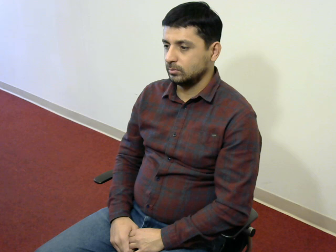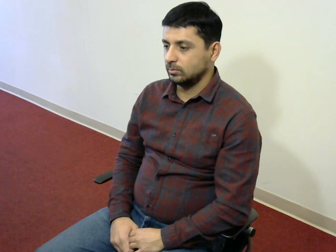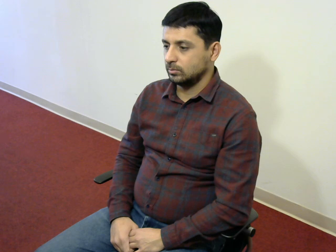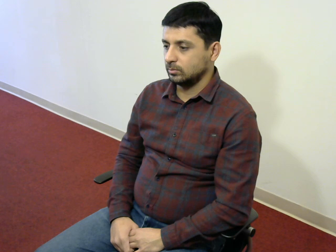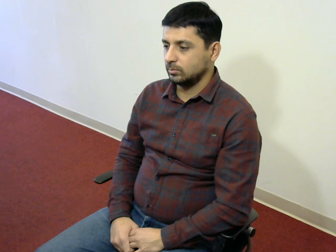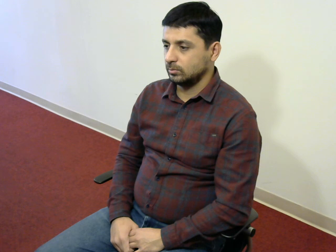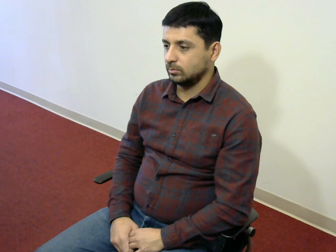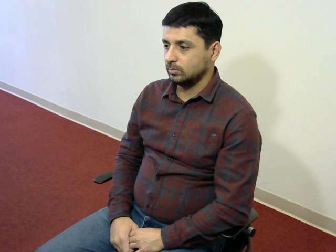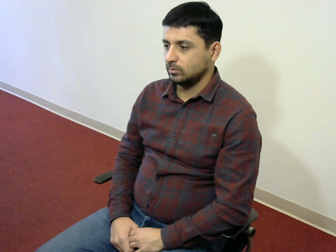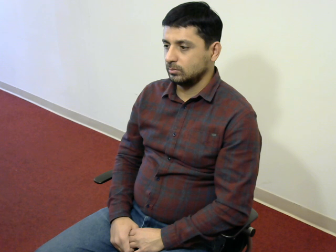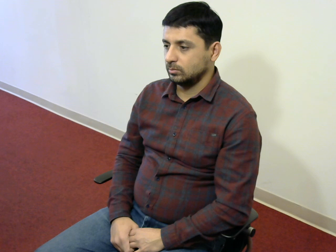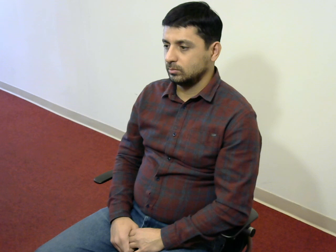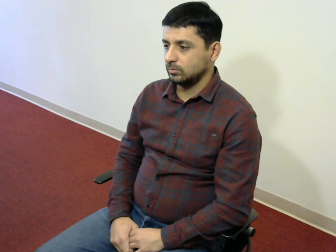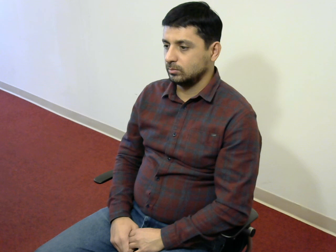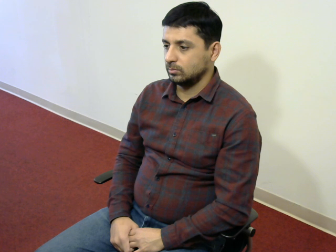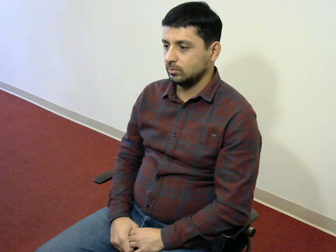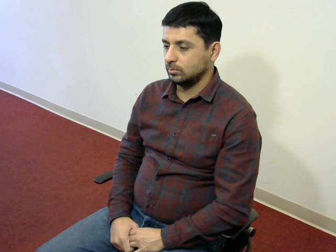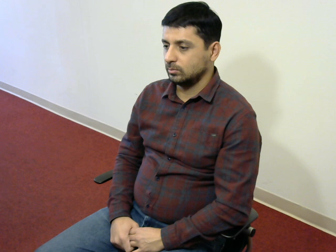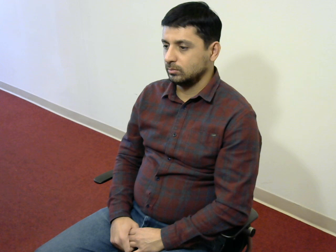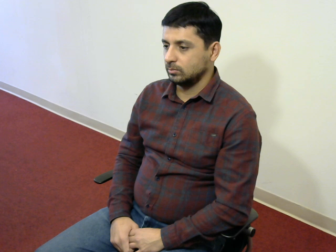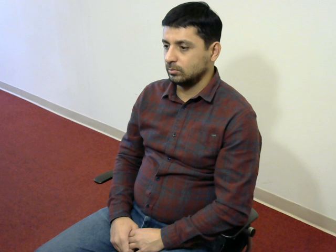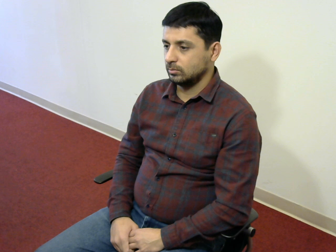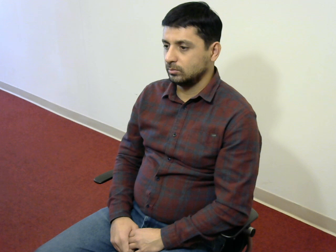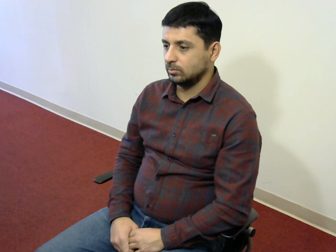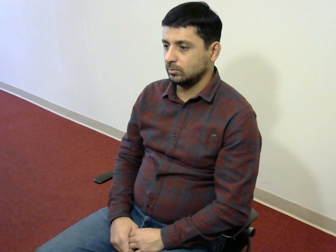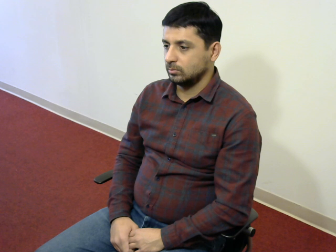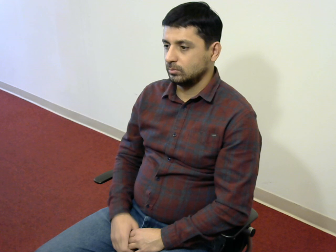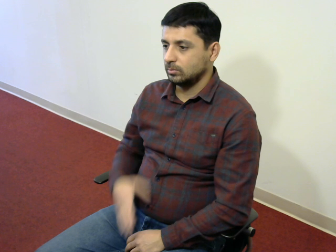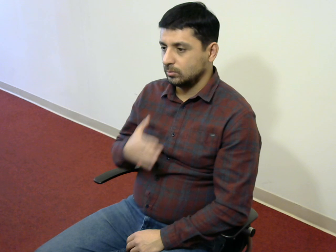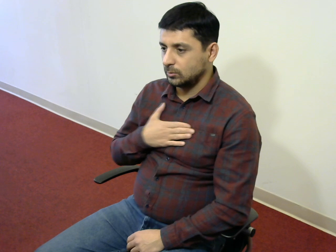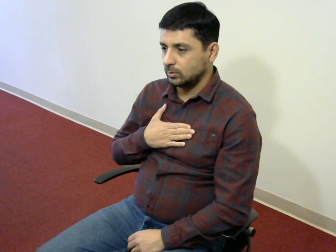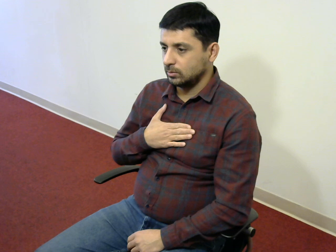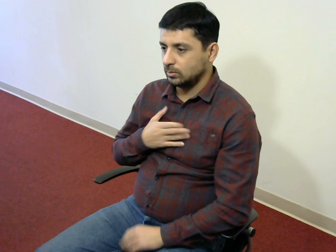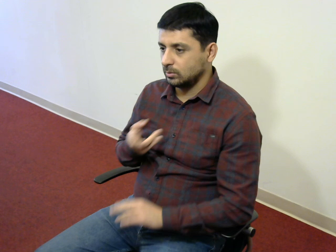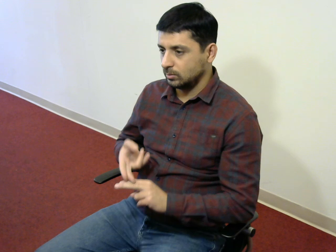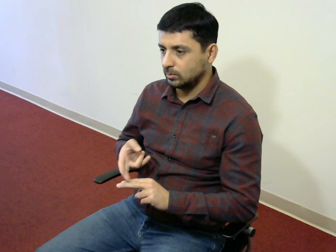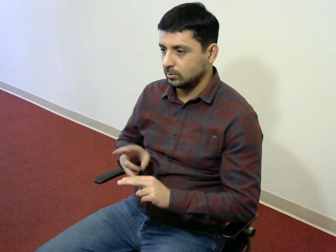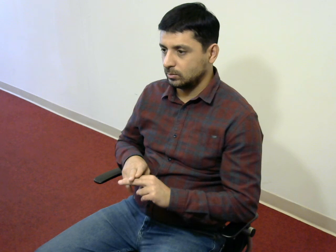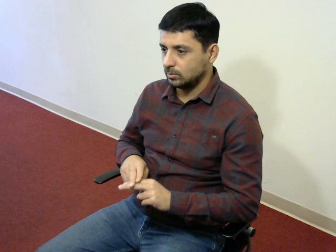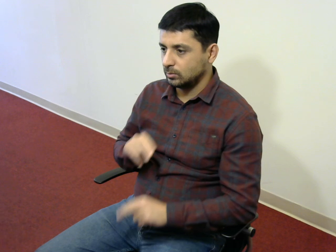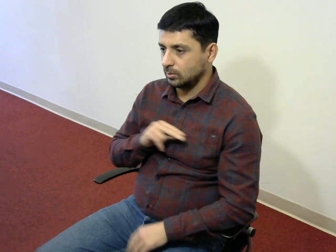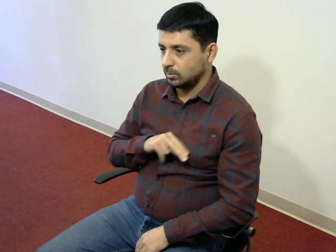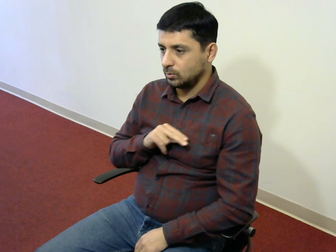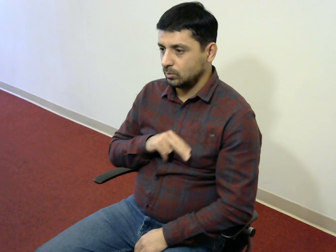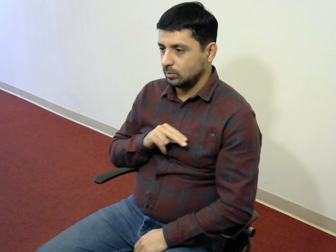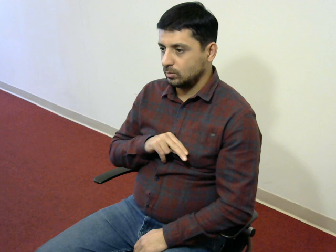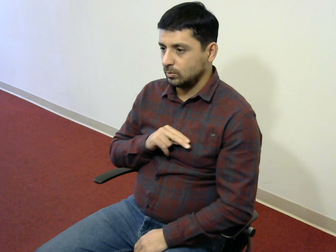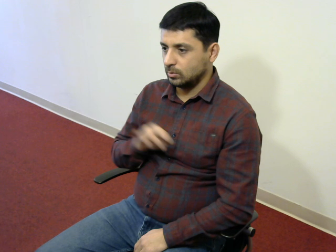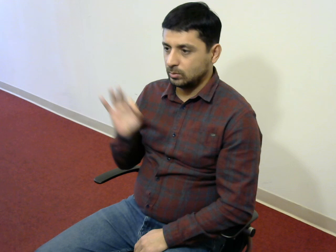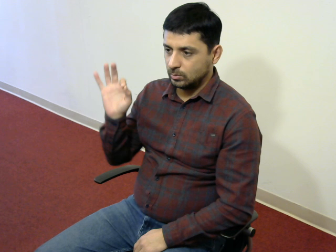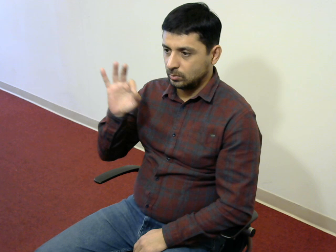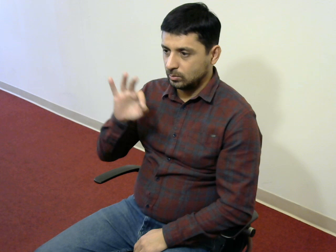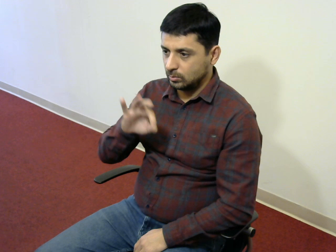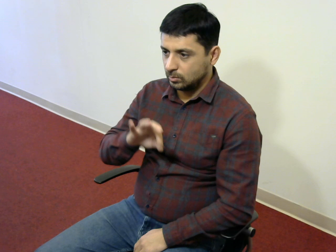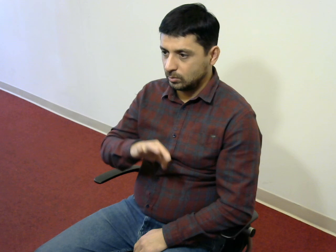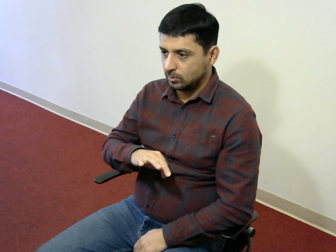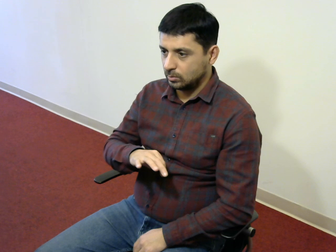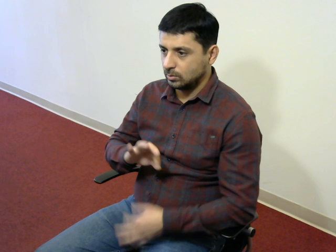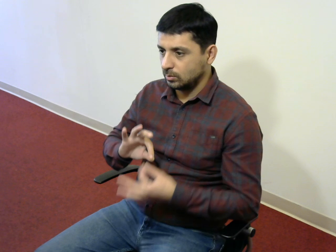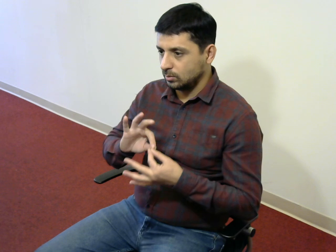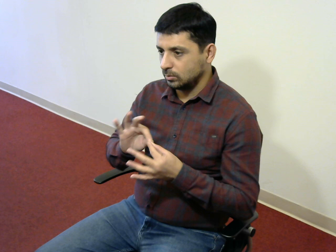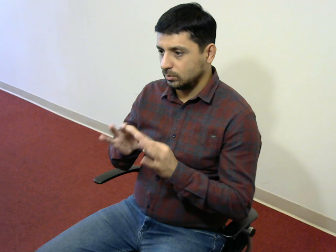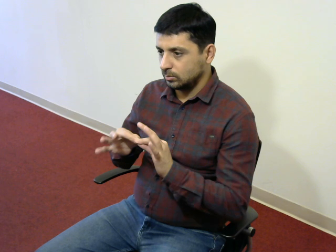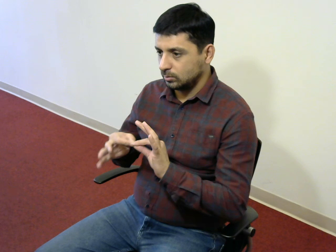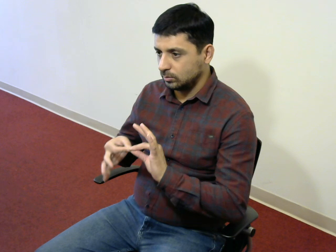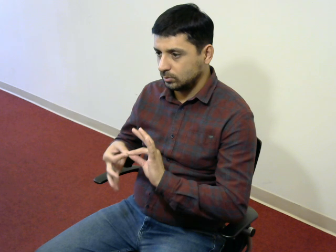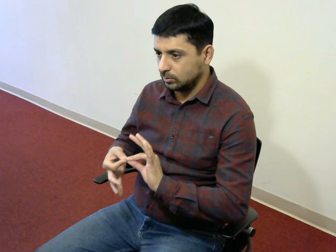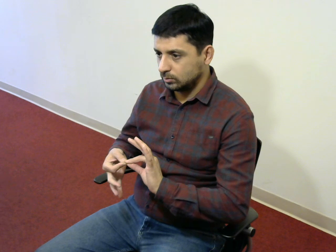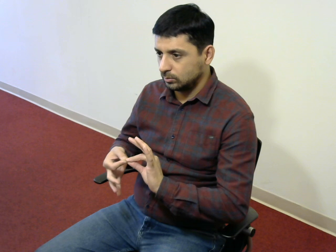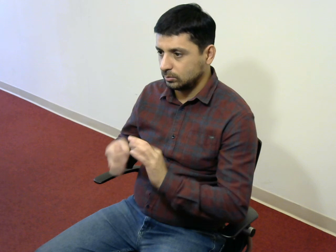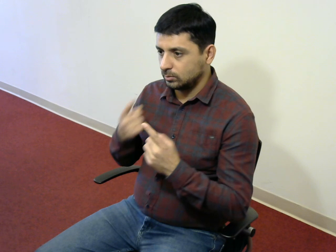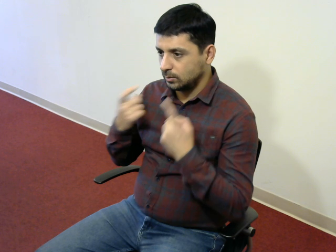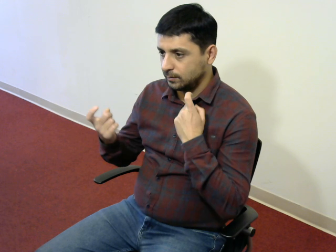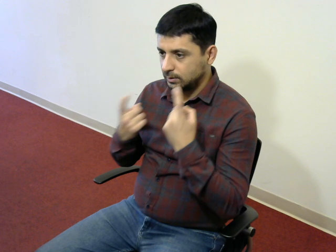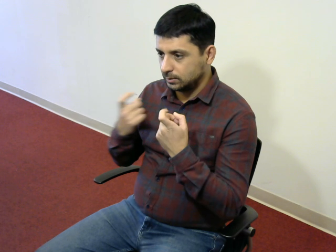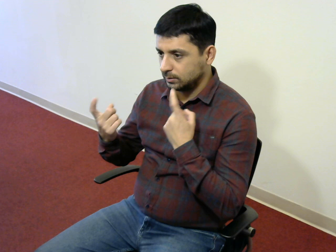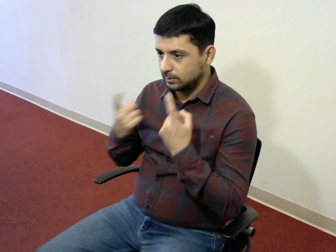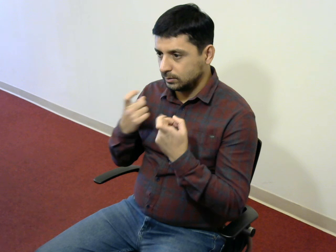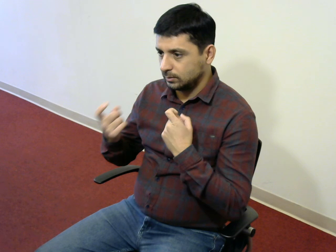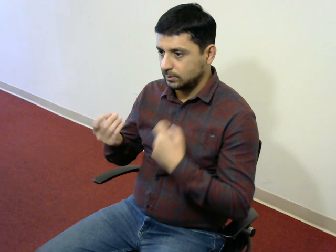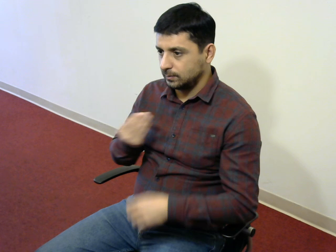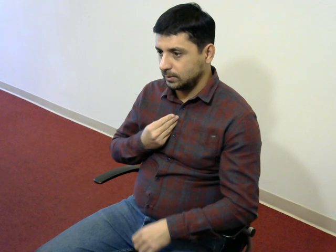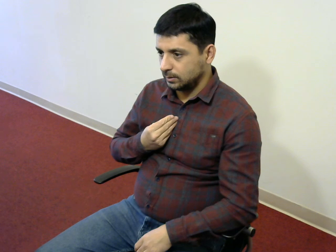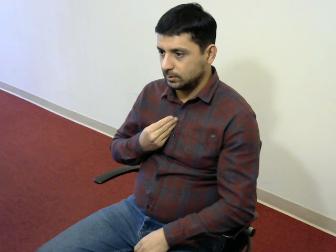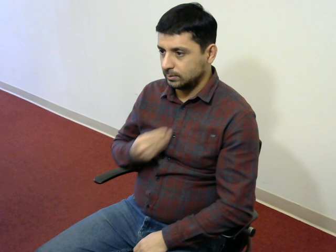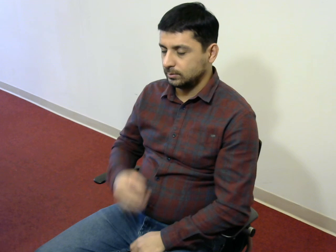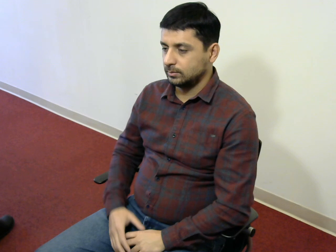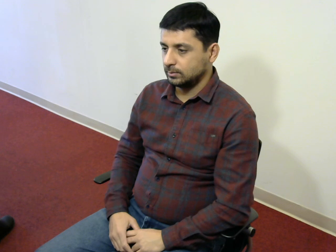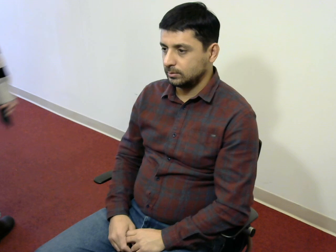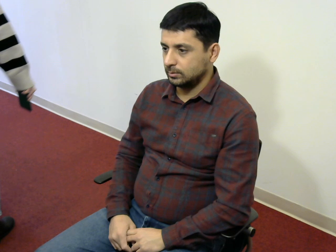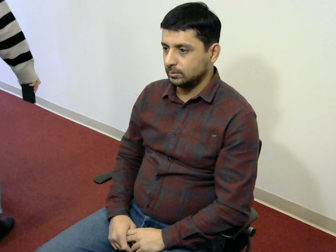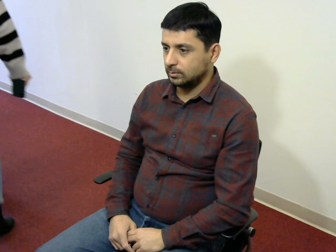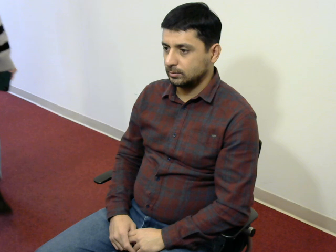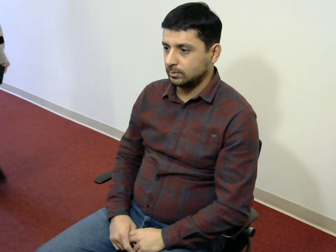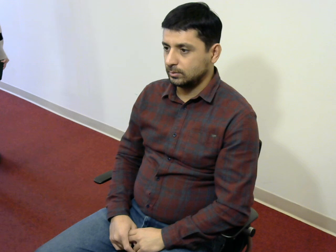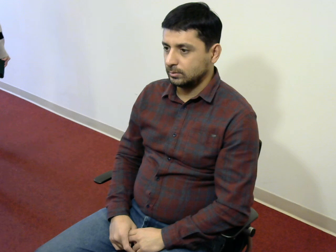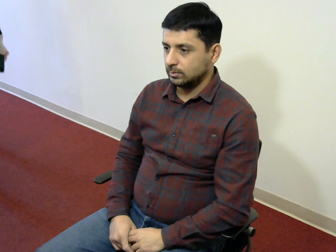Mənə bu iş haqqında ətraflı məlumat verin